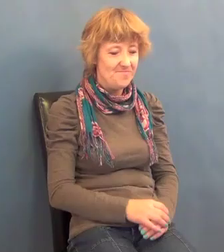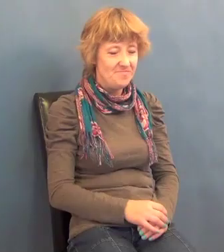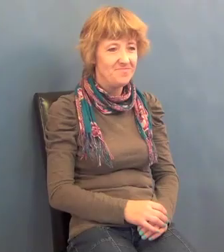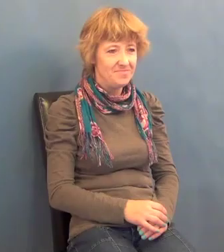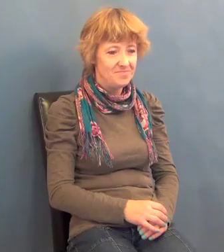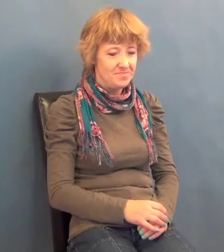Tak.